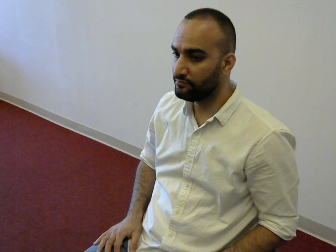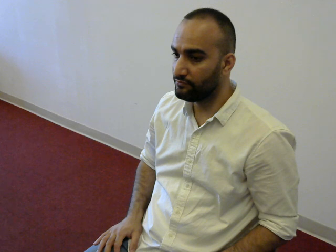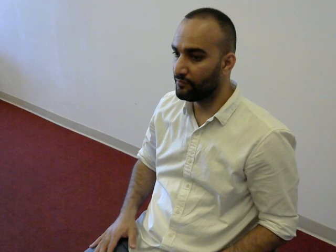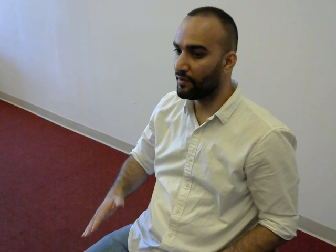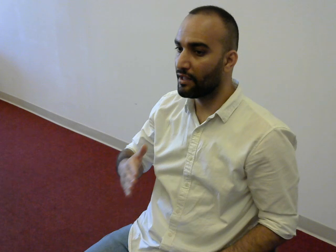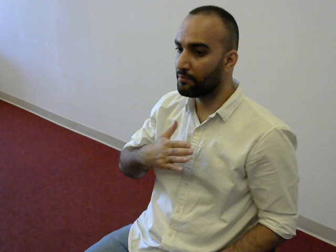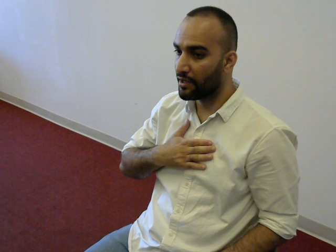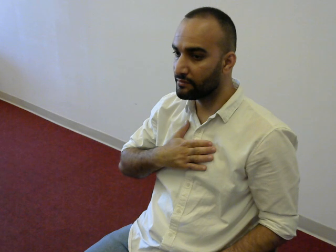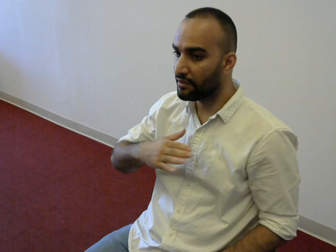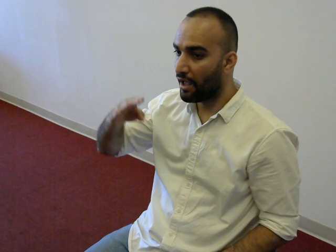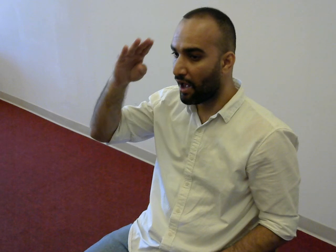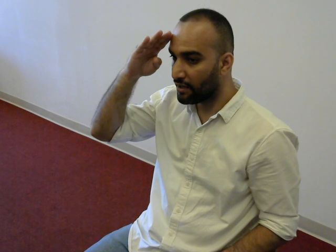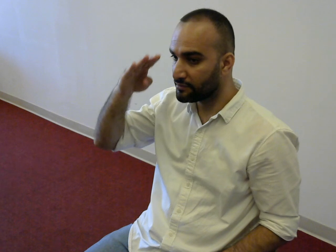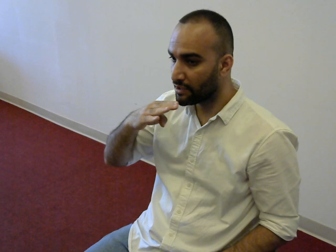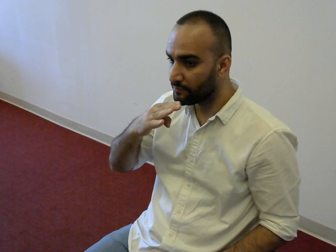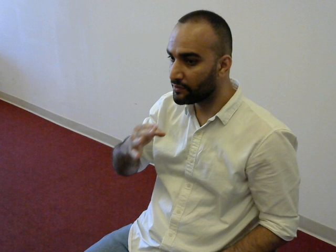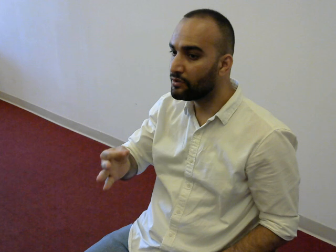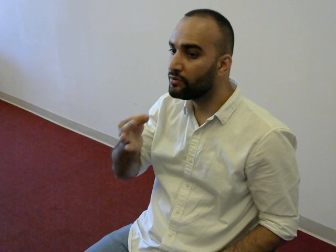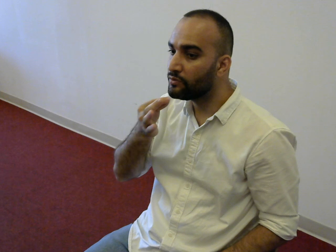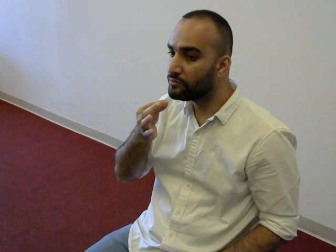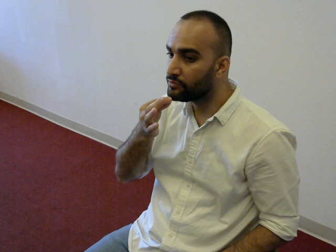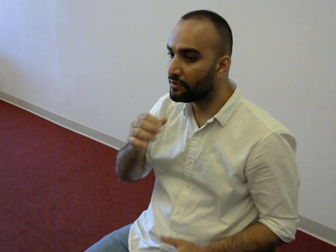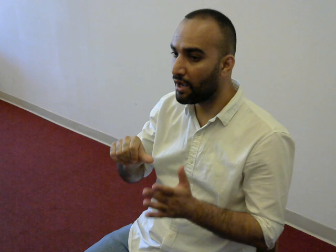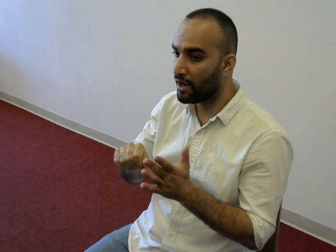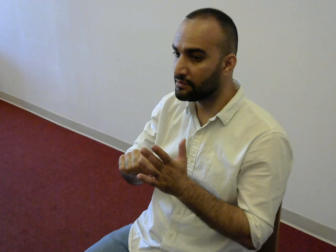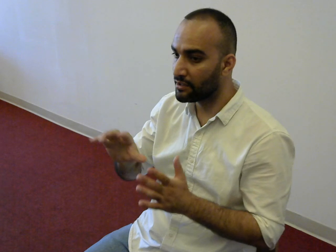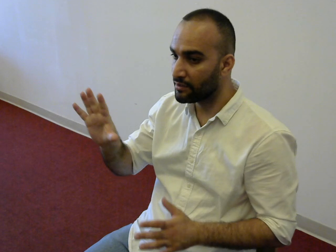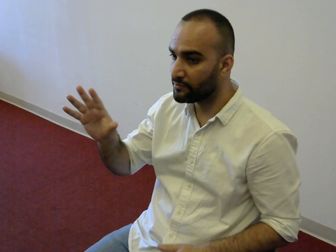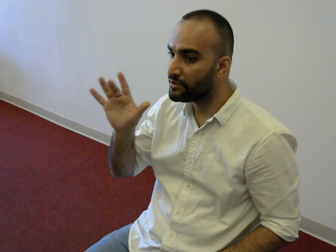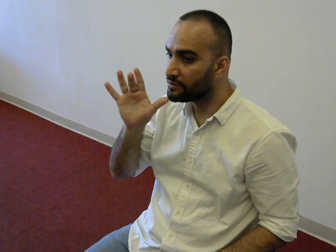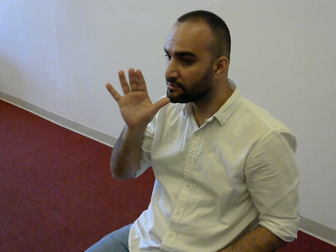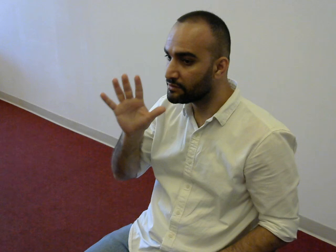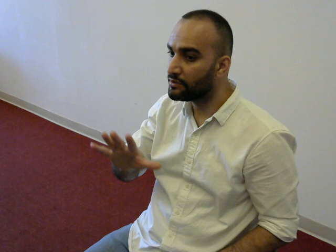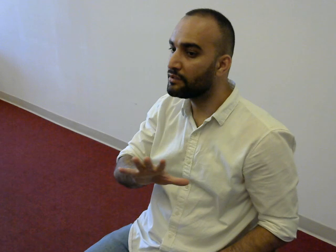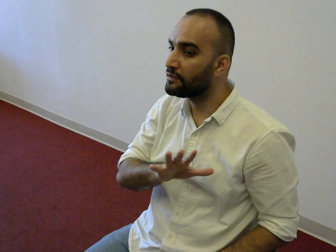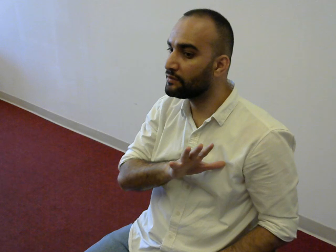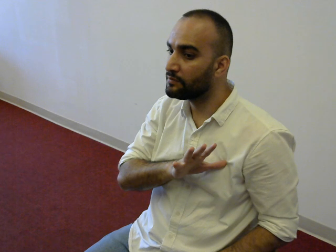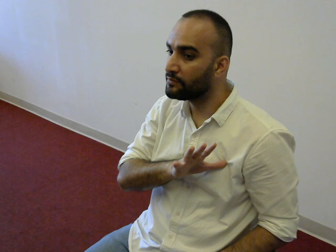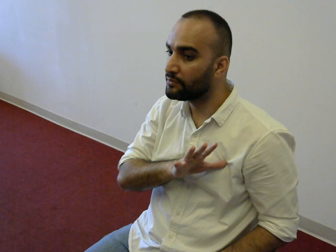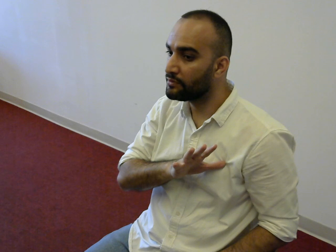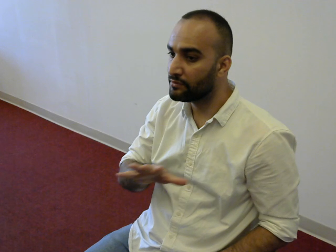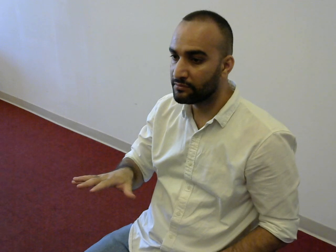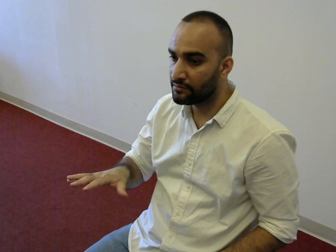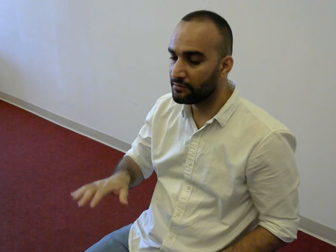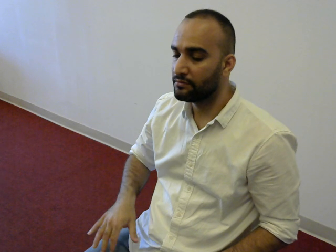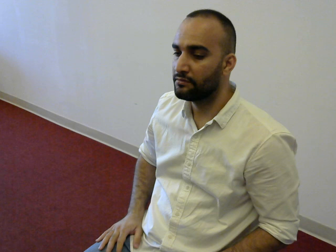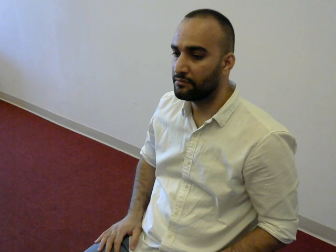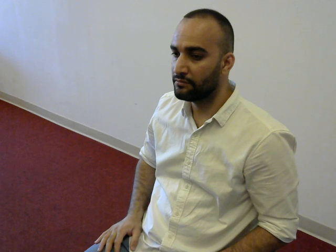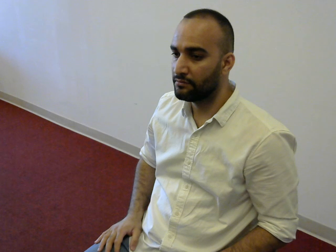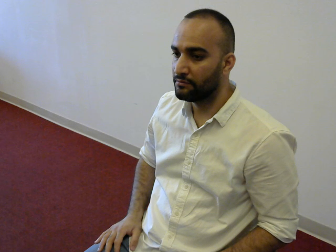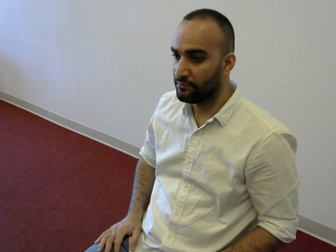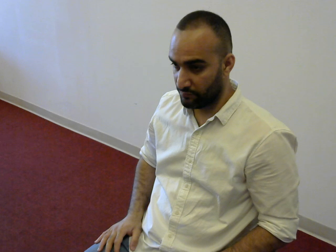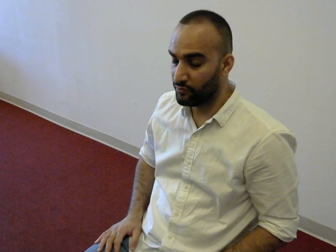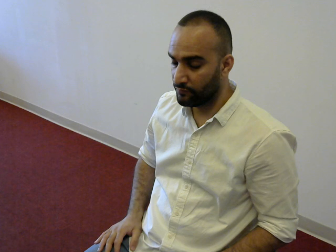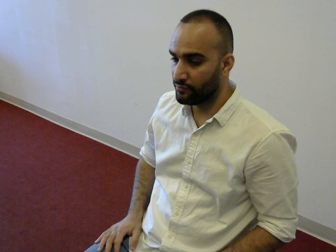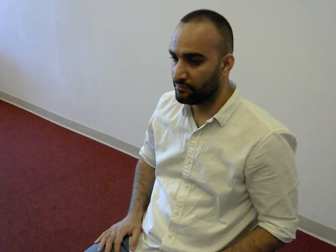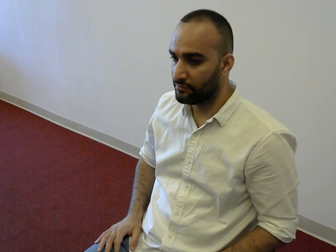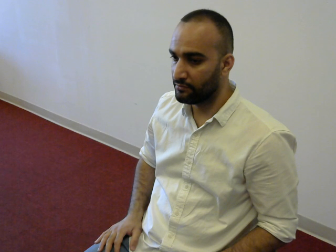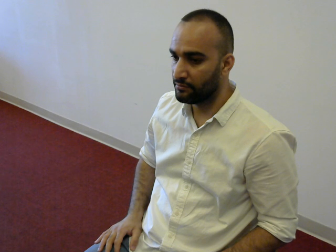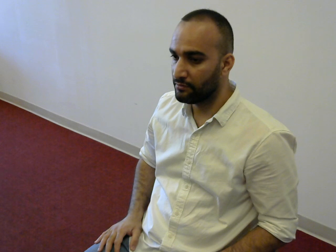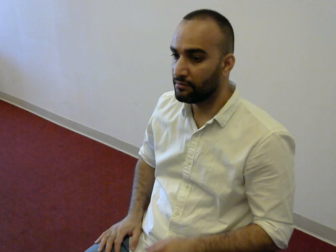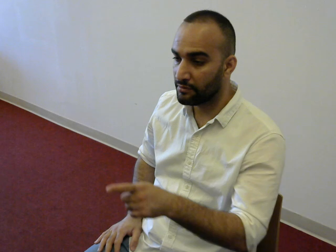Mənim atamın hələ 65 yaşı olmayıb